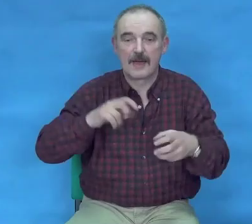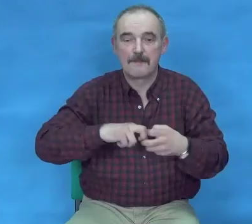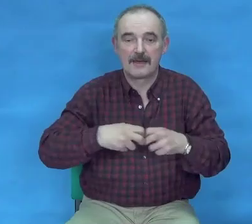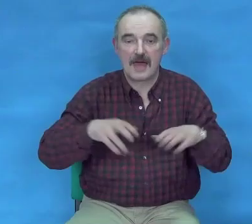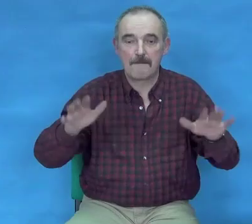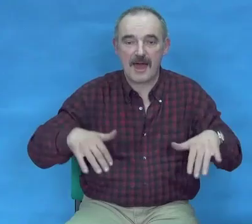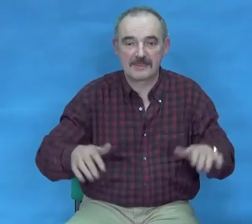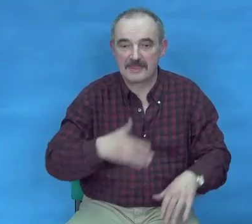Jest problem, gdy pada deszcz.